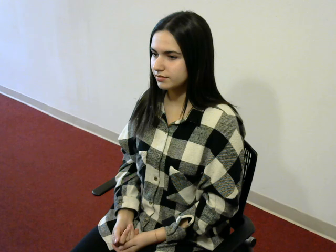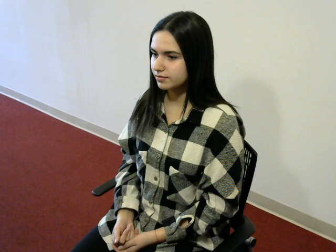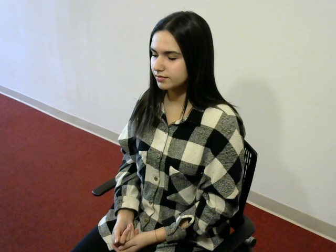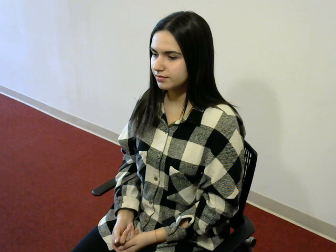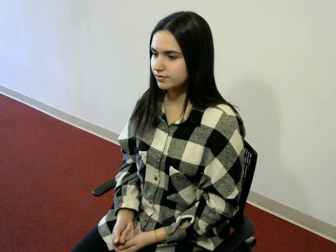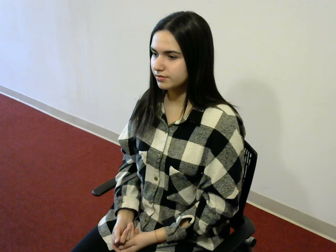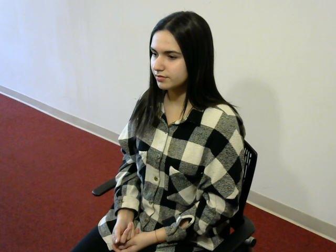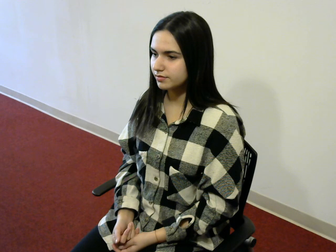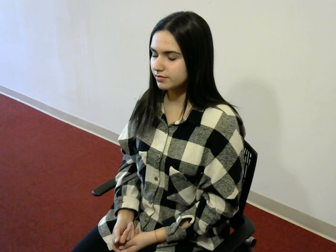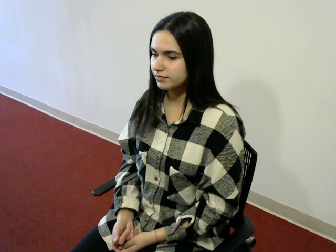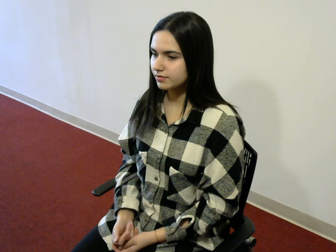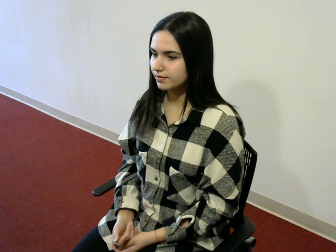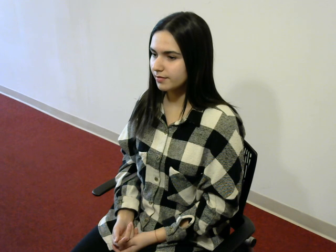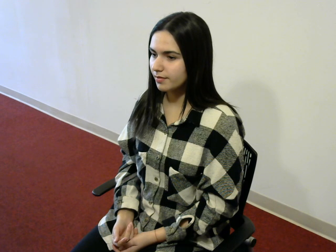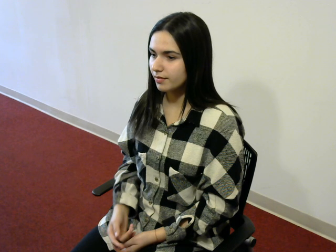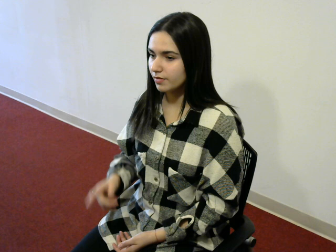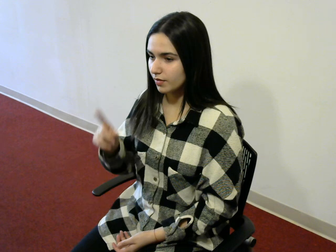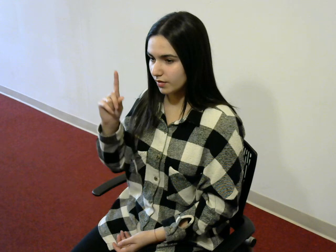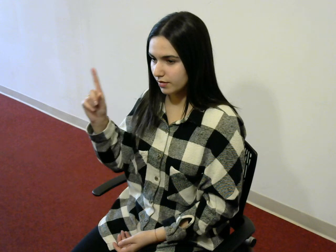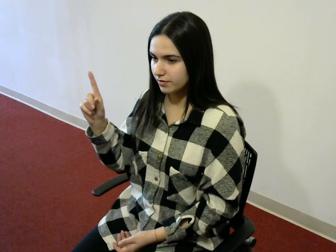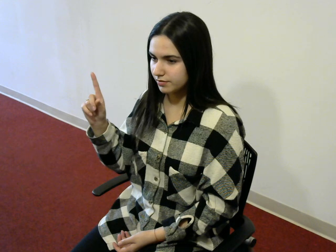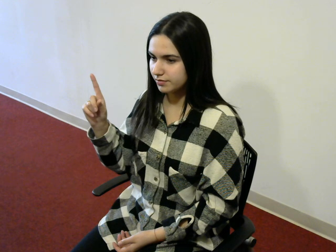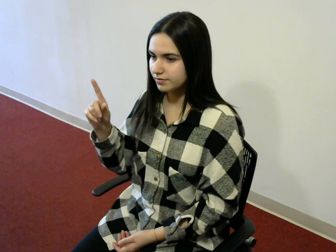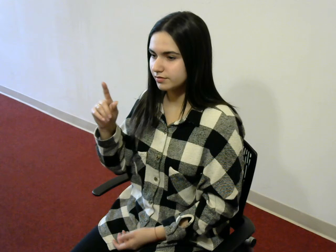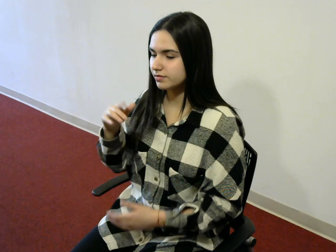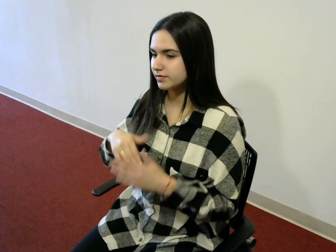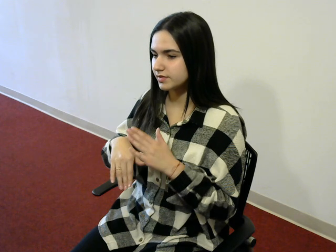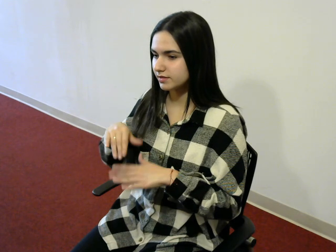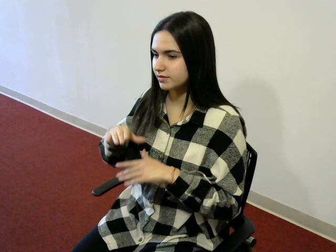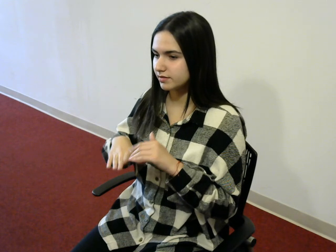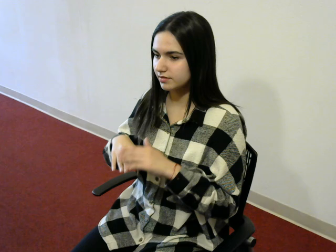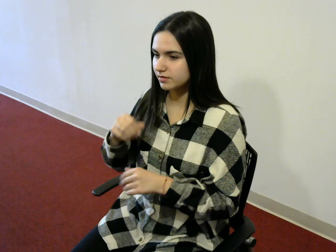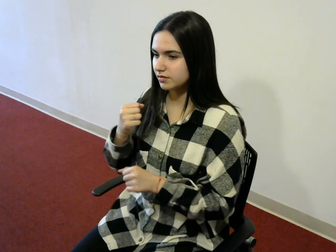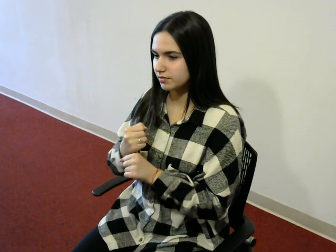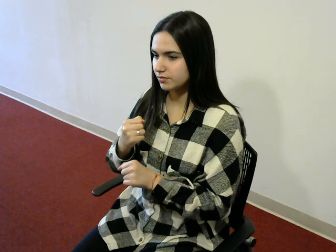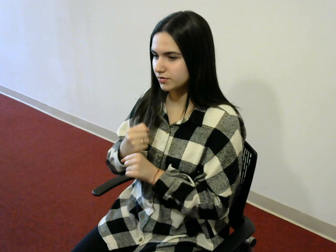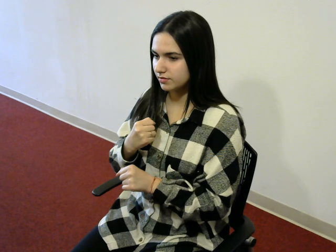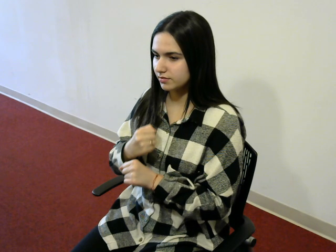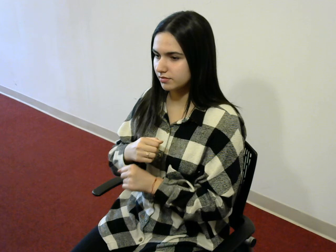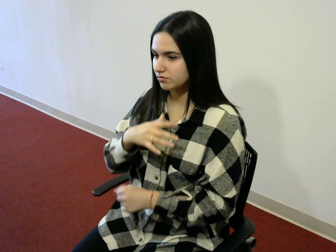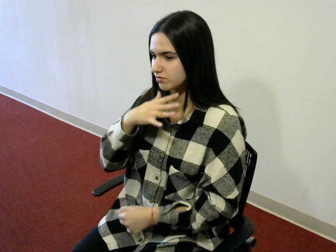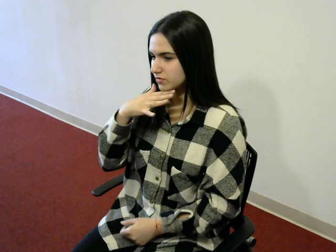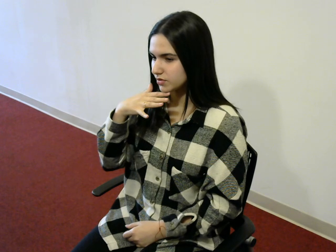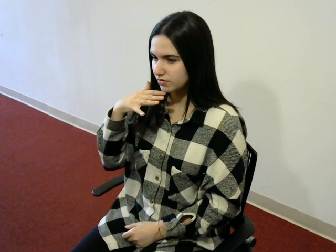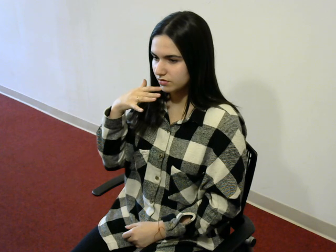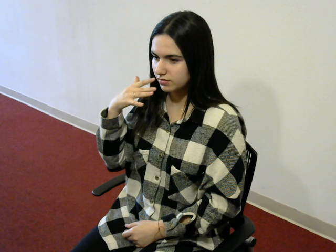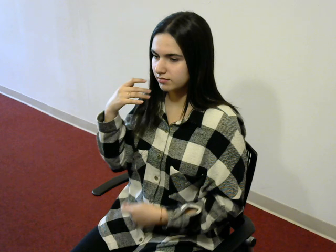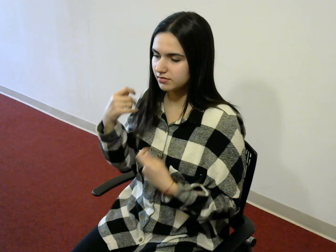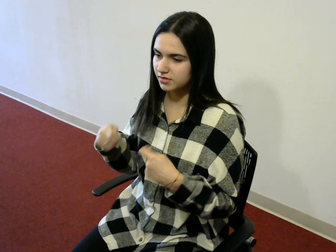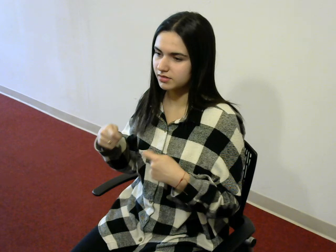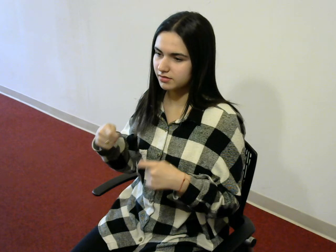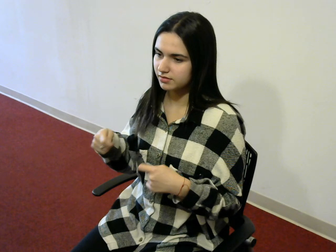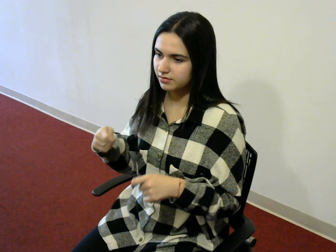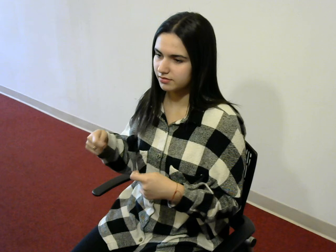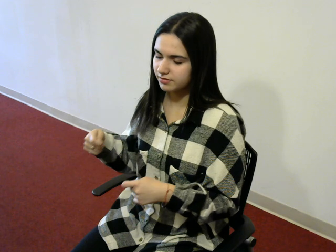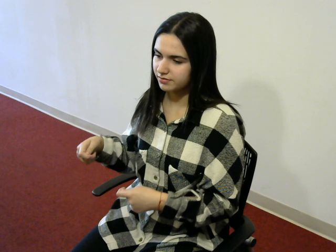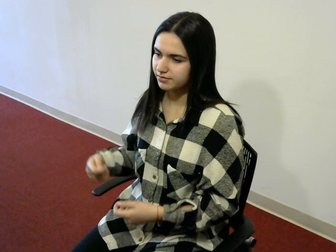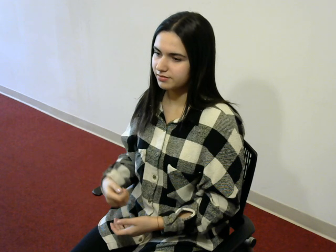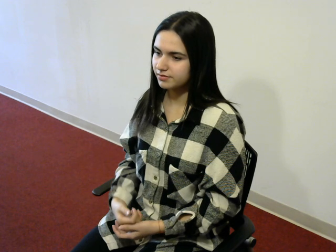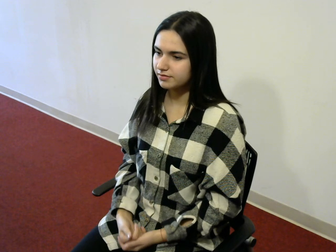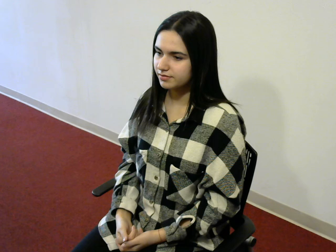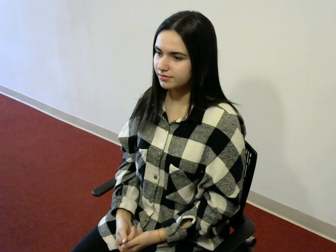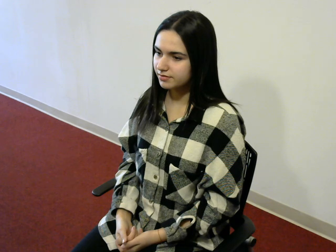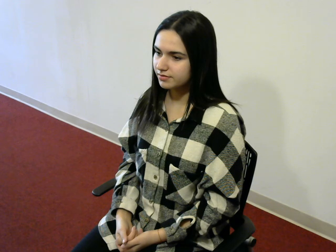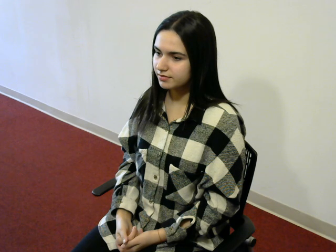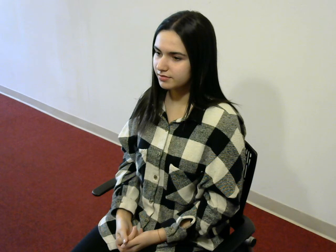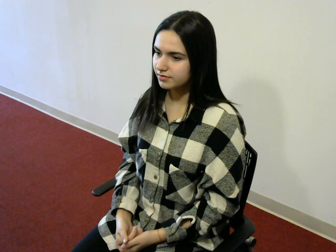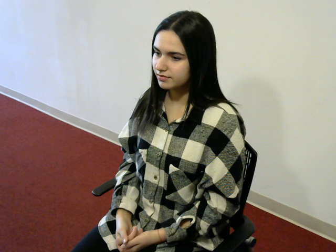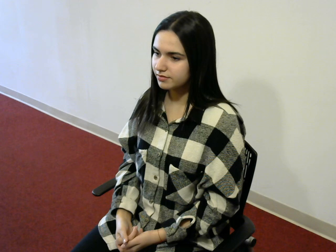Onun əl işləri çox satılır